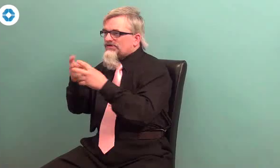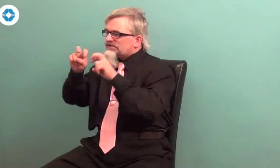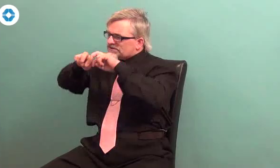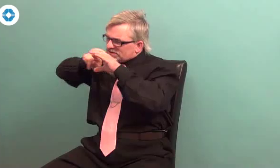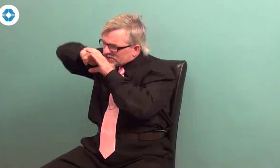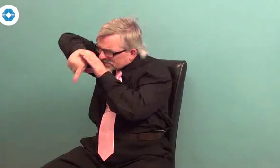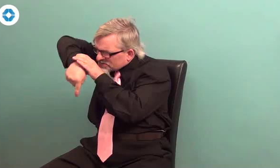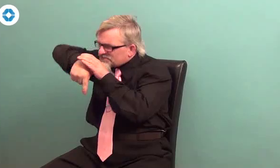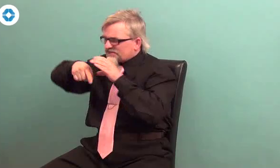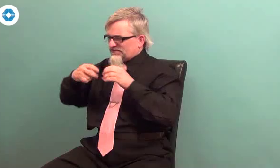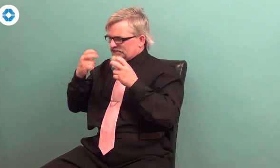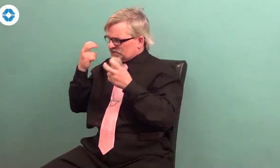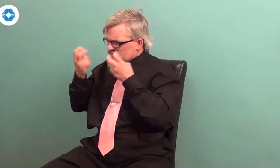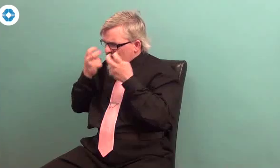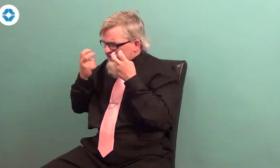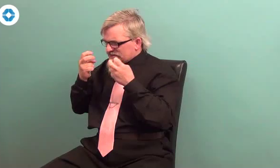Szuka bardzo głęboko.